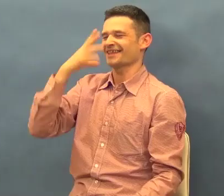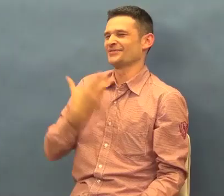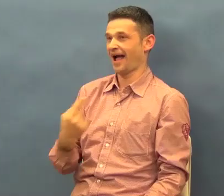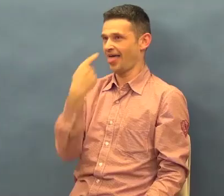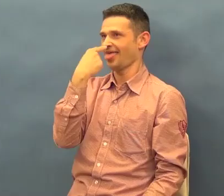Tata poczuł ulgę.